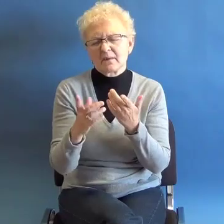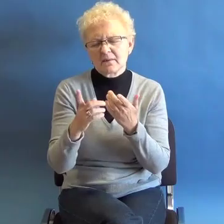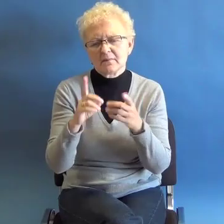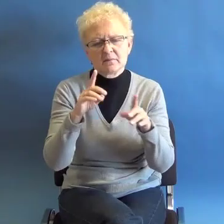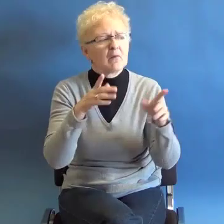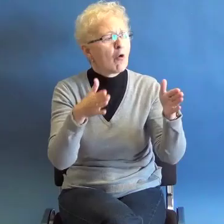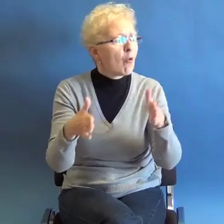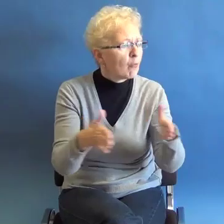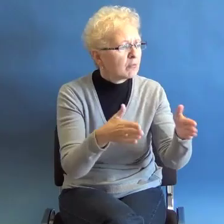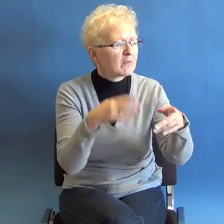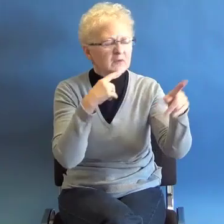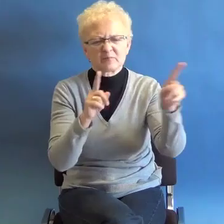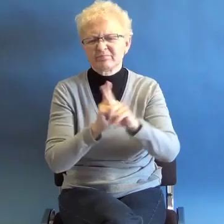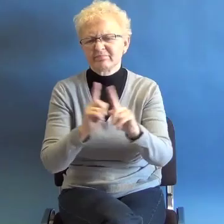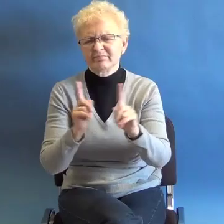W rzece, w wodzie nie wolno...